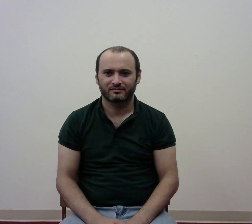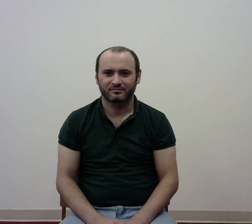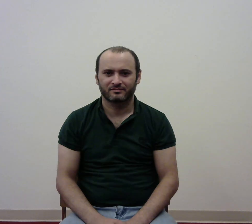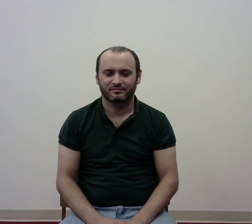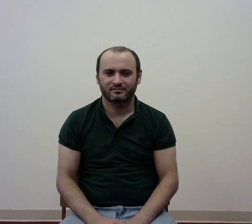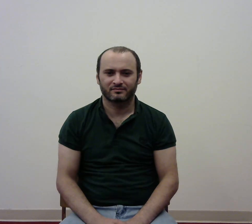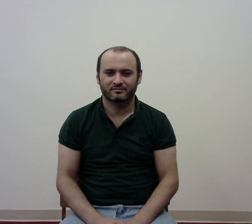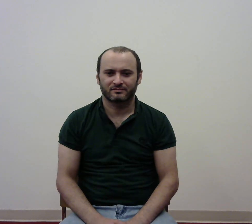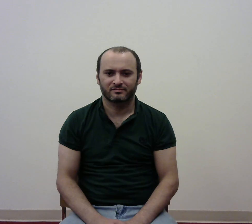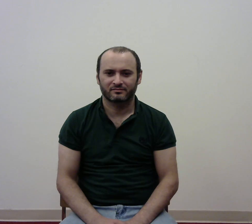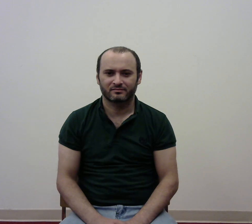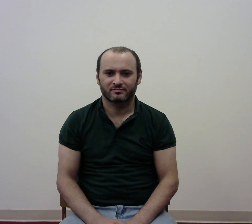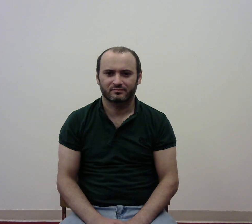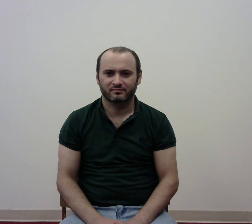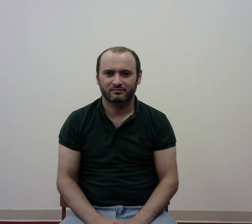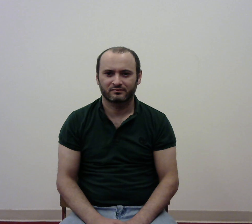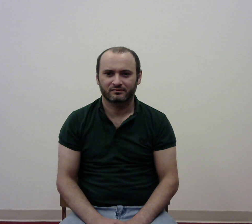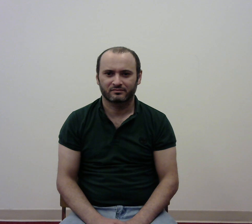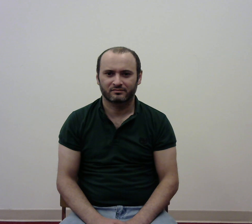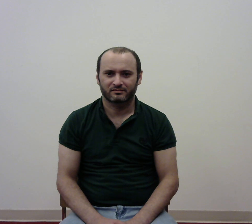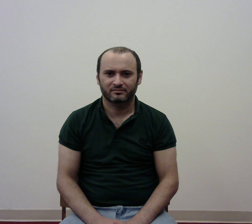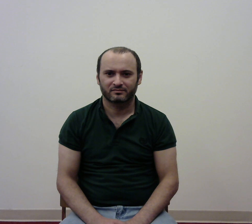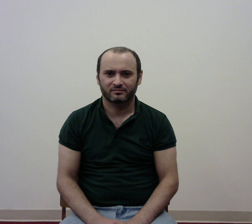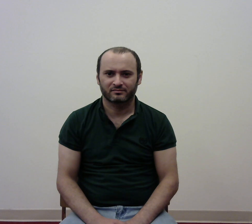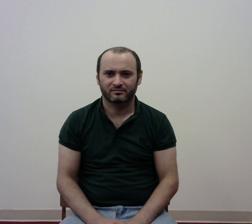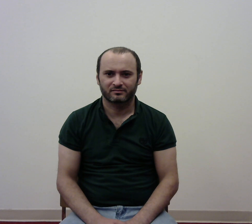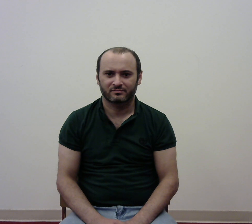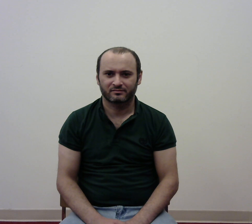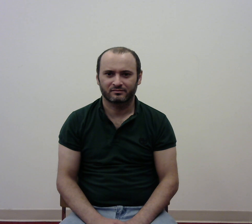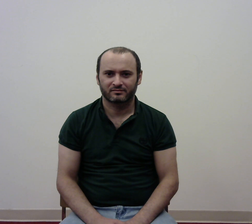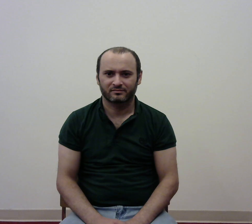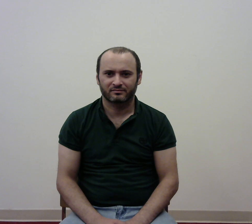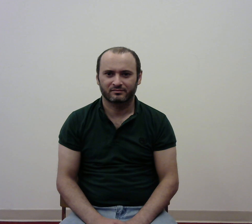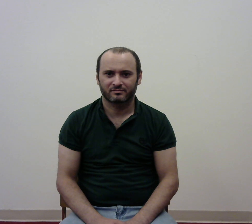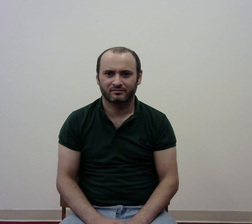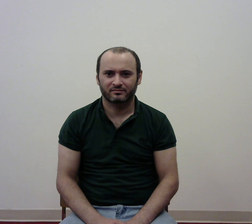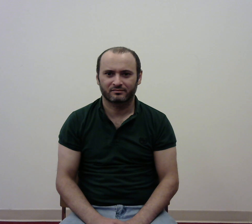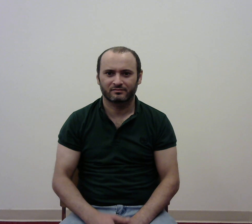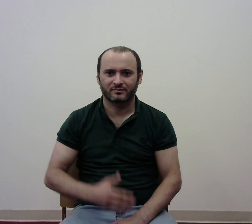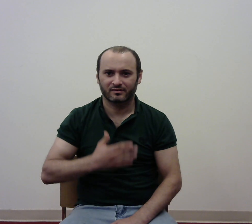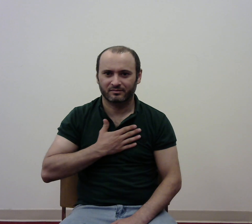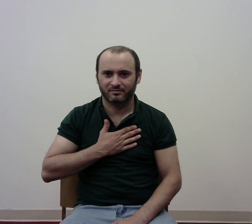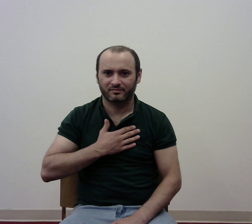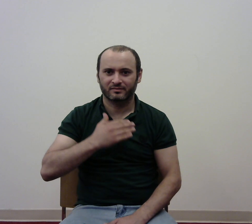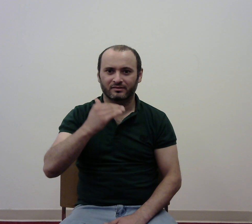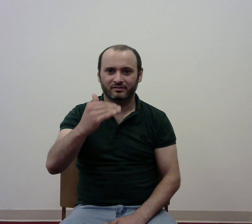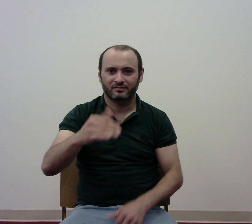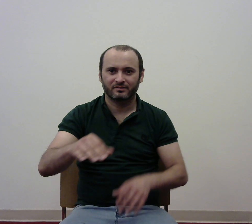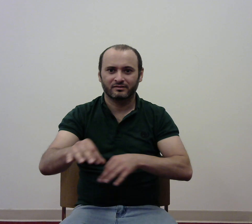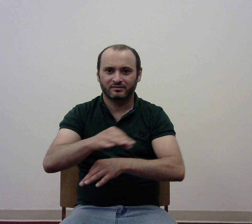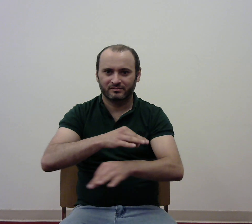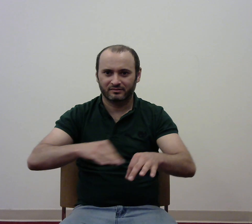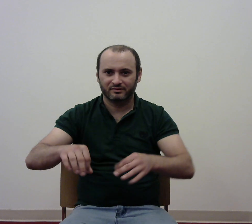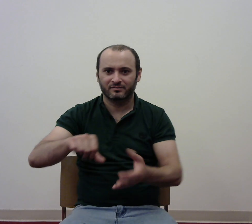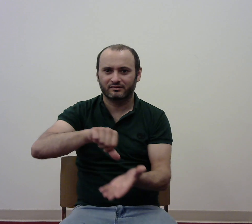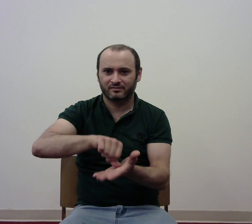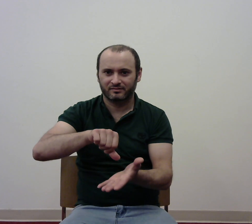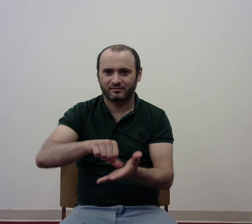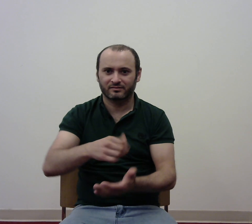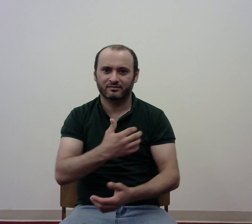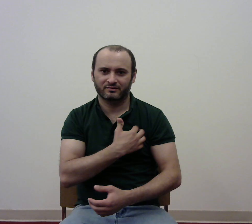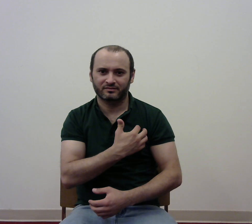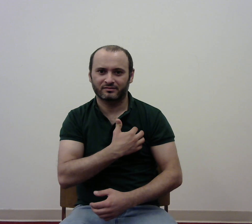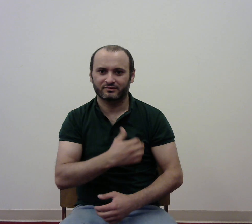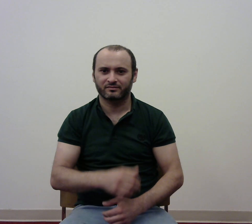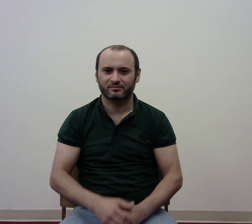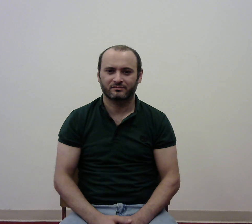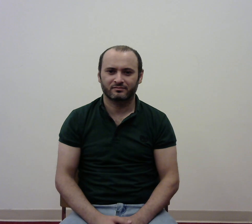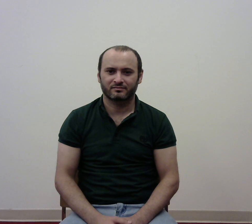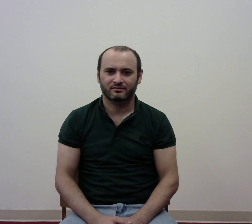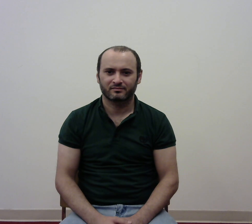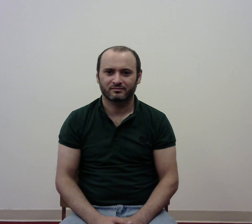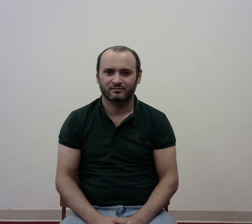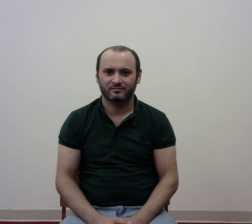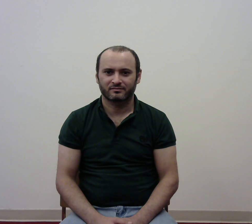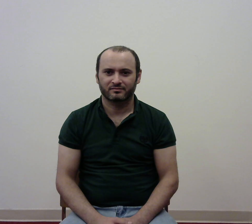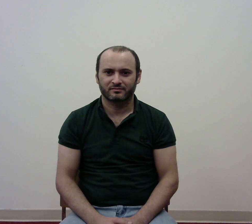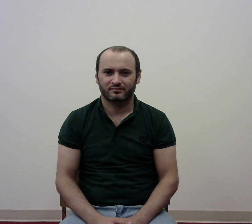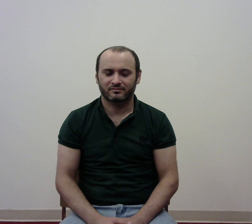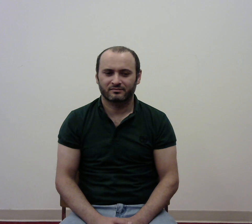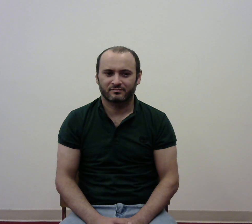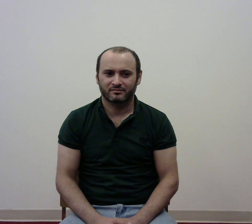Mən sizin layihədə iştirak etmək istərdim